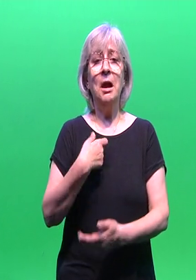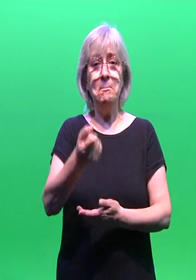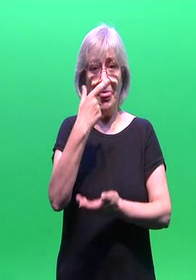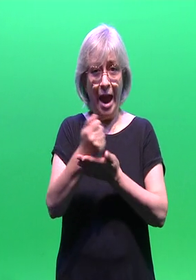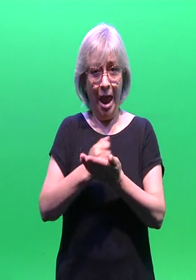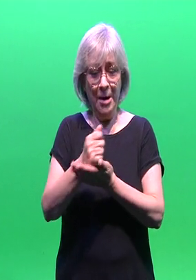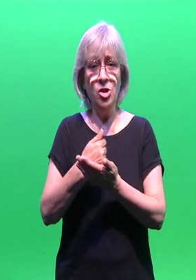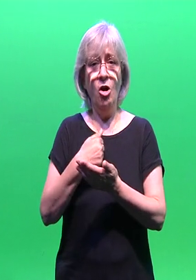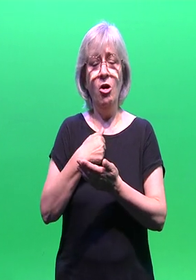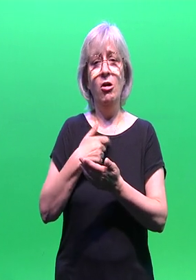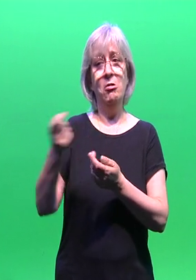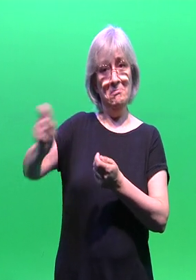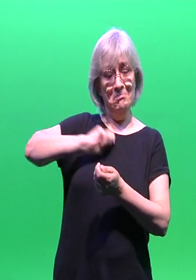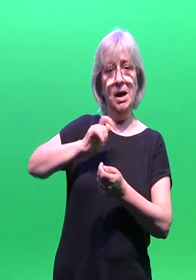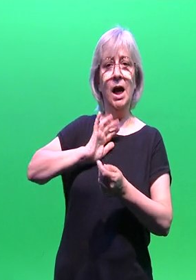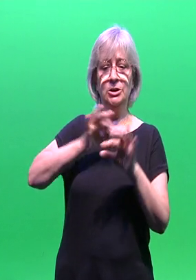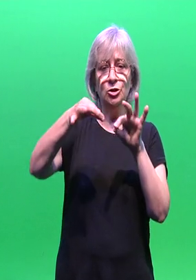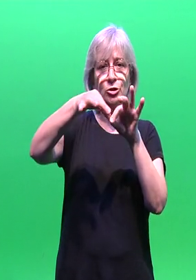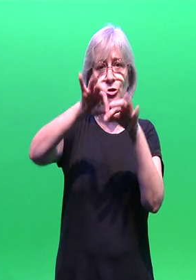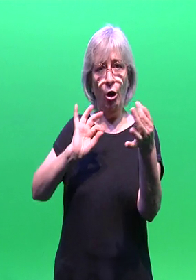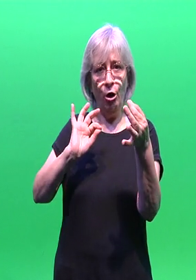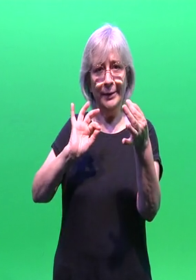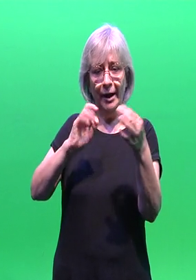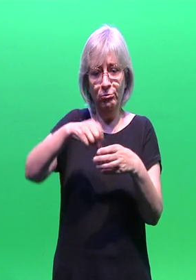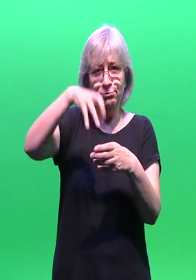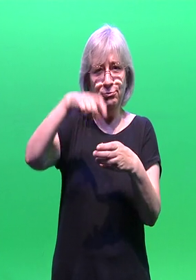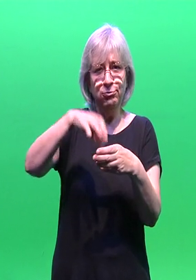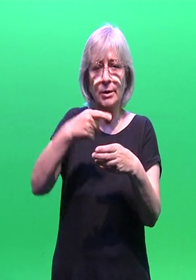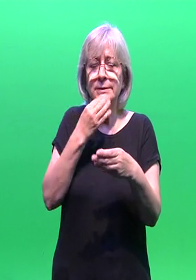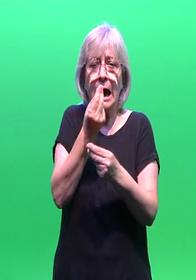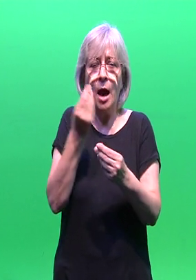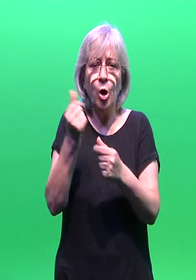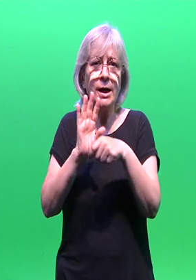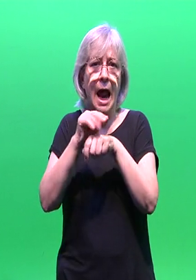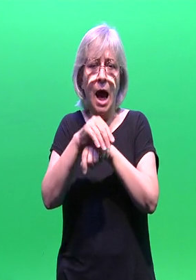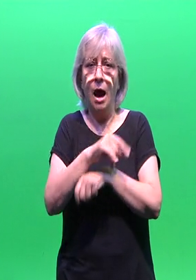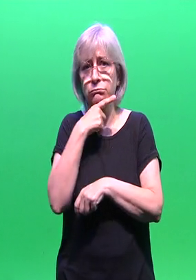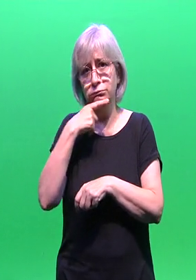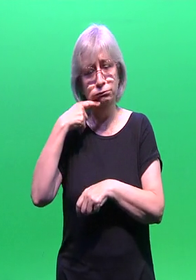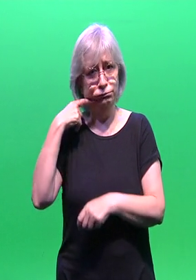M'han donat un sobre que és efervescent i que té gust de taronja, és molt bo.